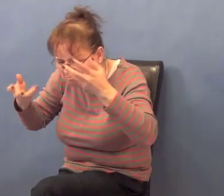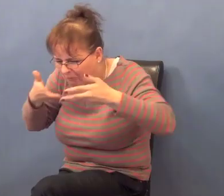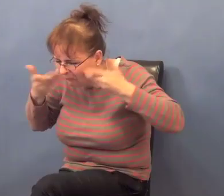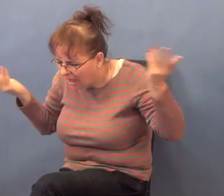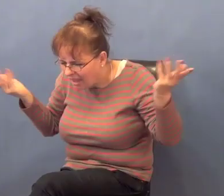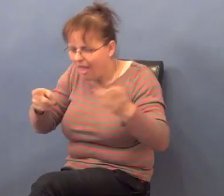Nie ma.